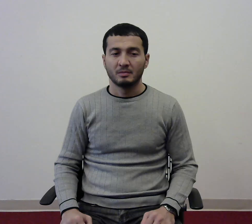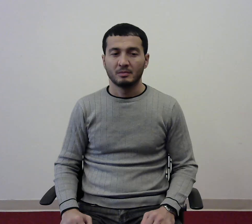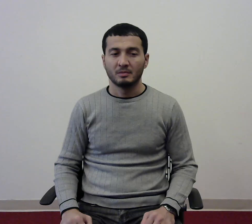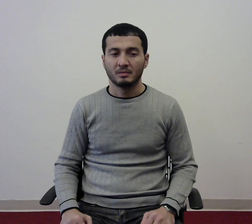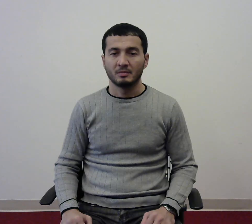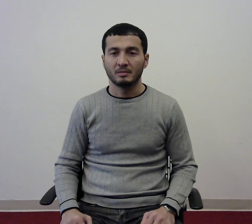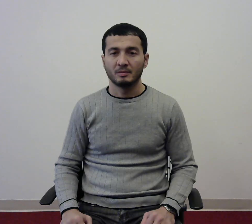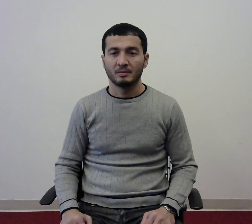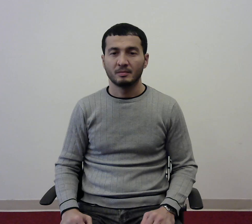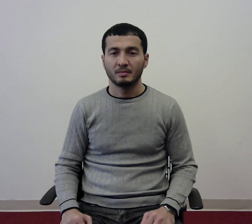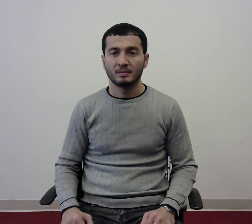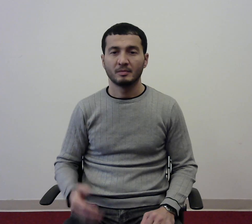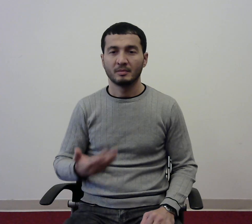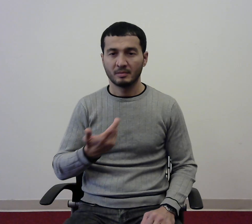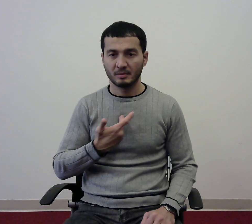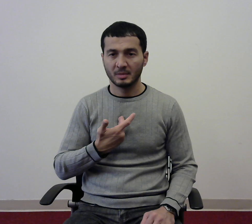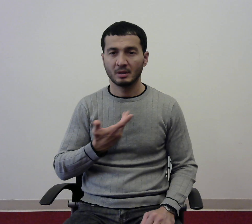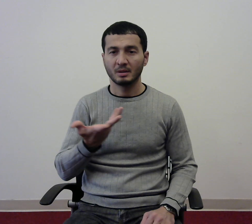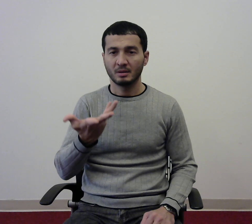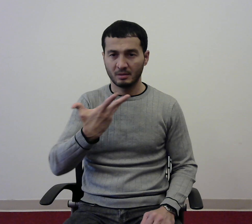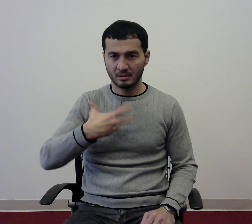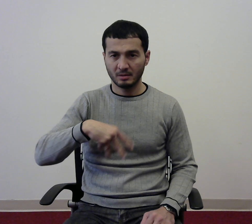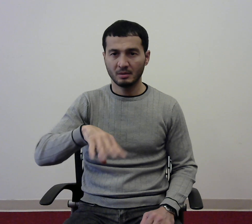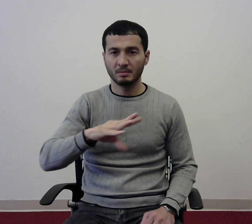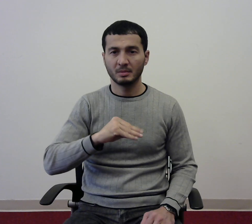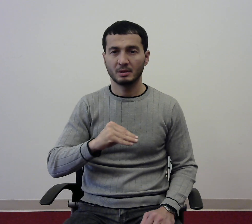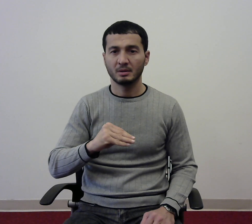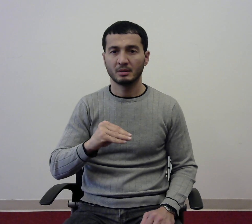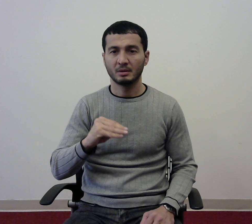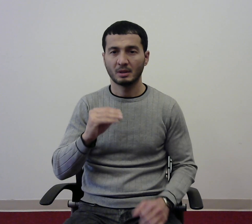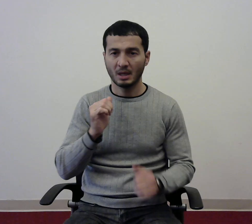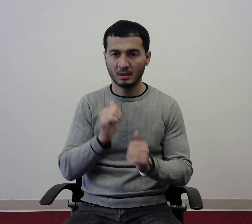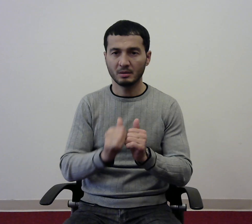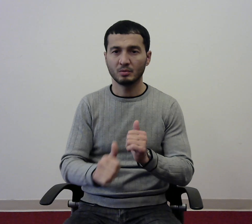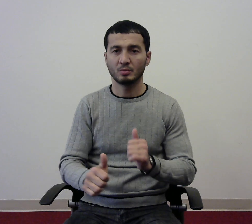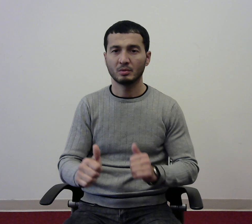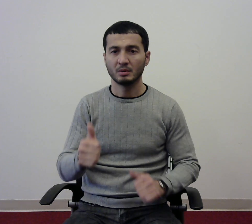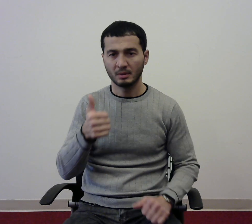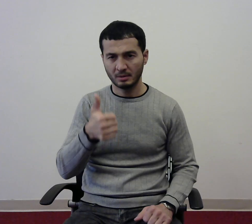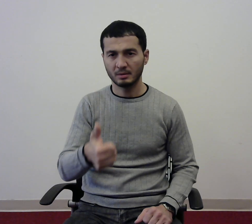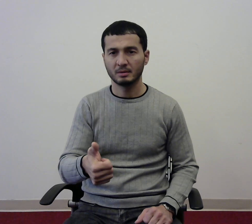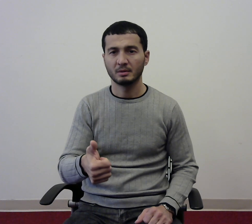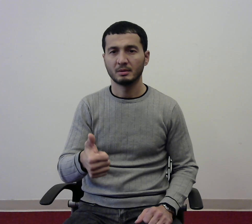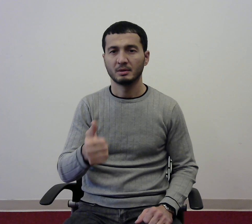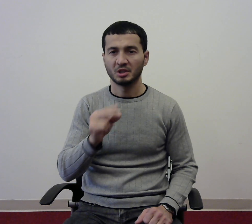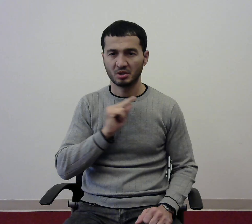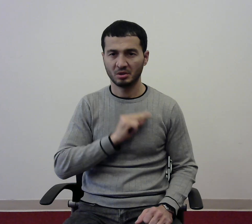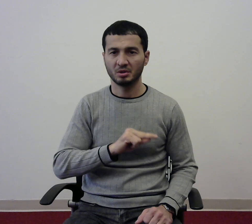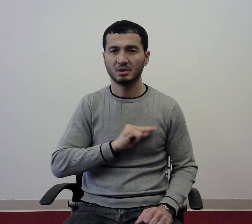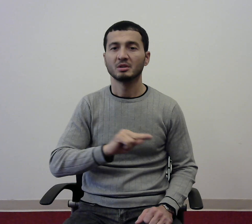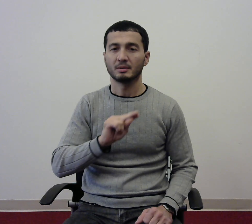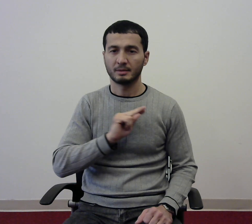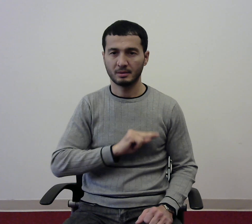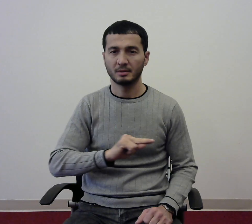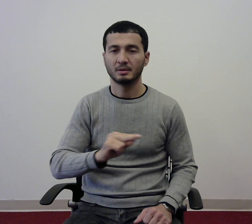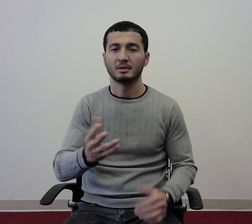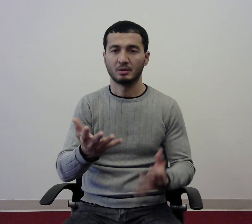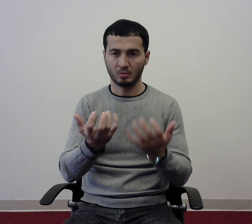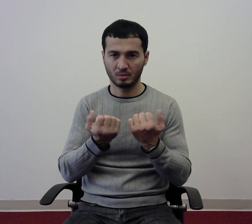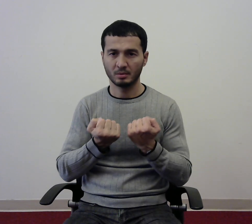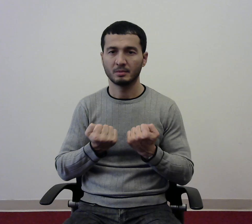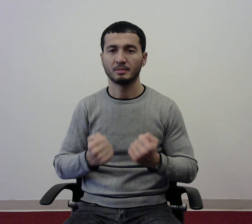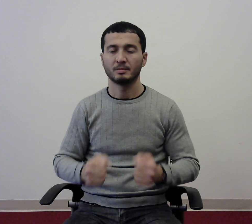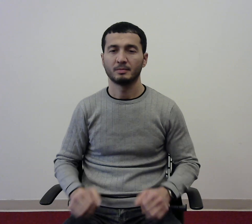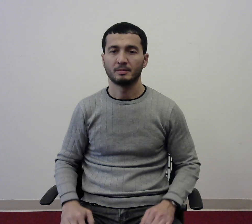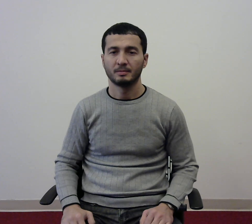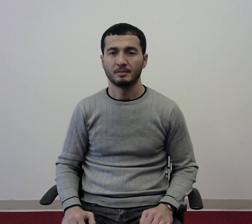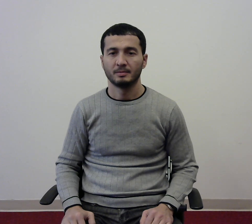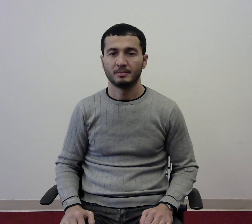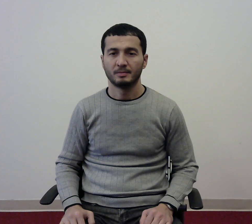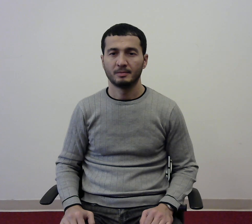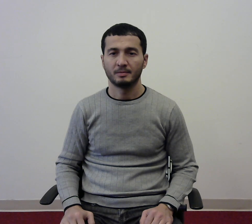Biz həmişə yaxşı işçiləri işə götürürük